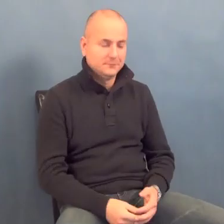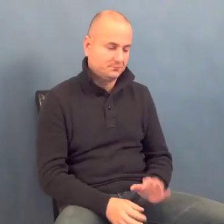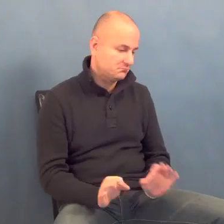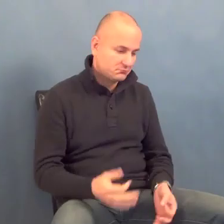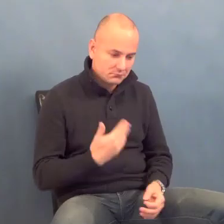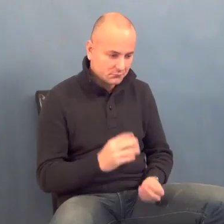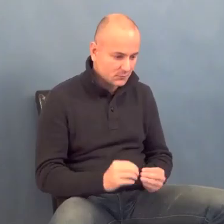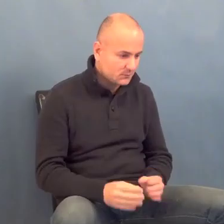Dobrze, nie ma problemu.